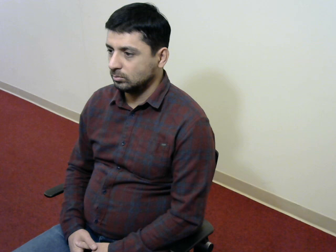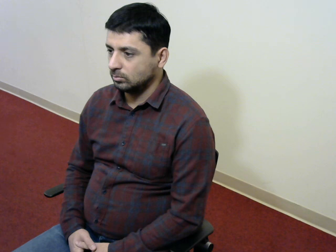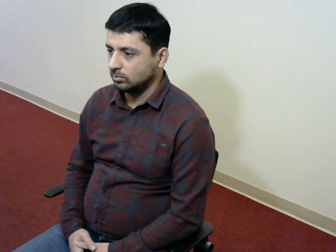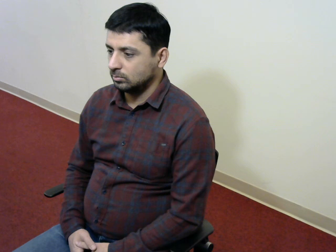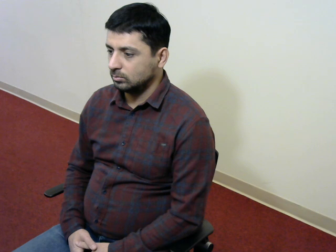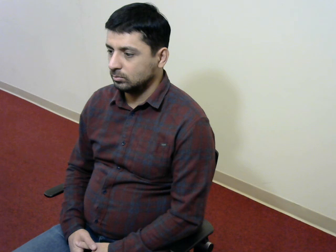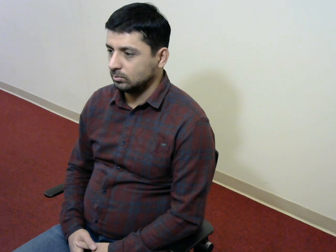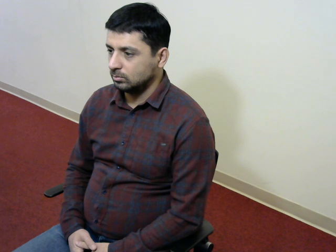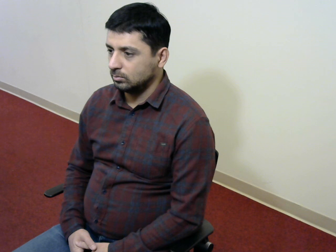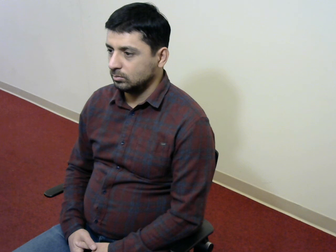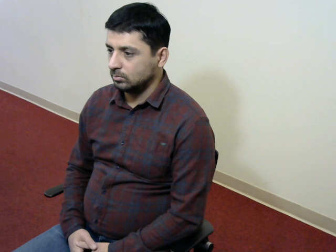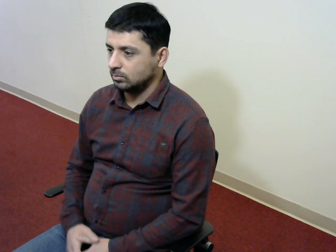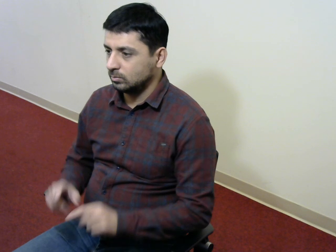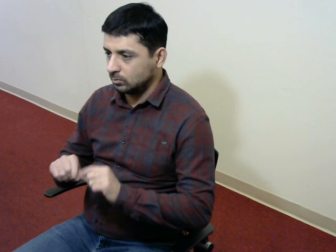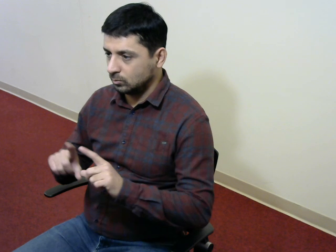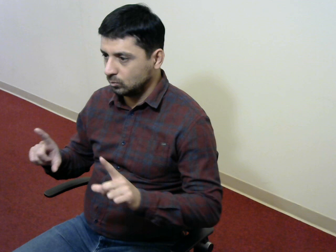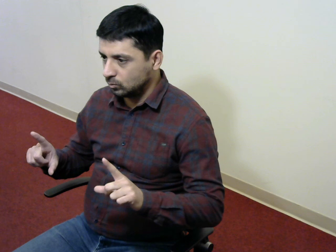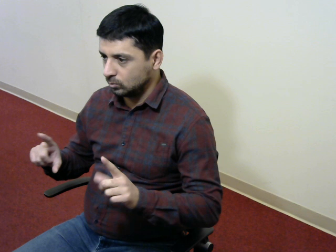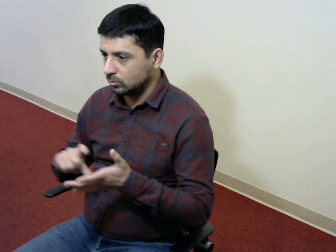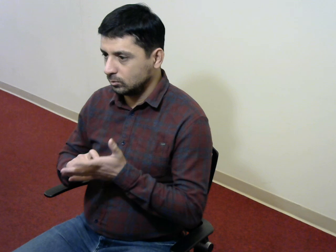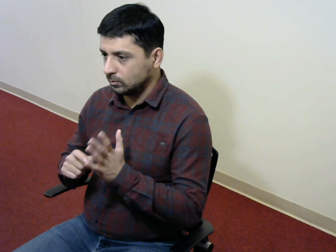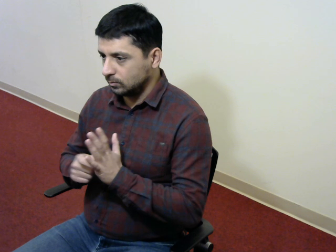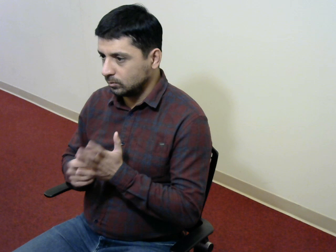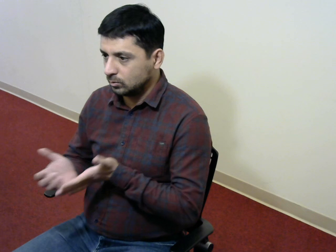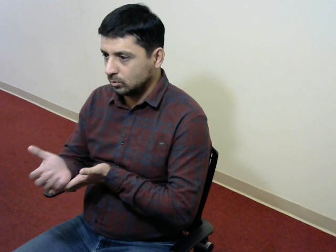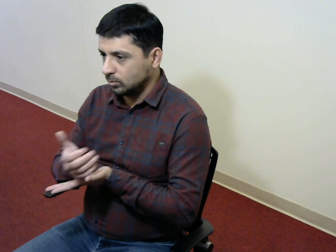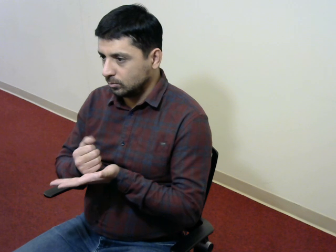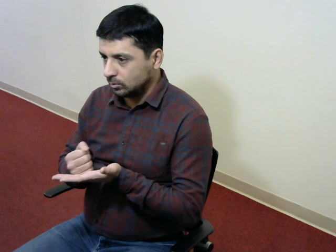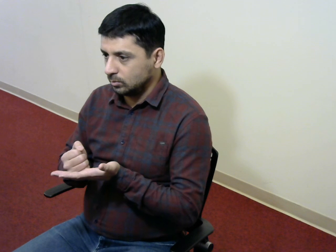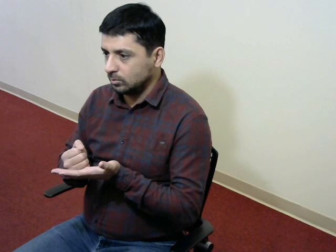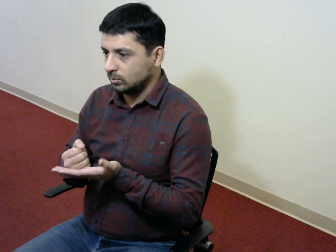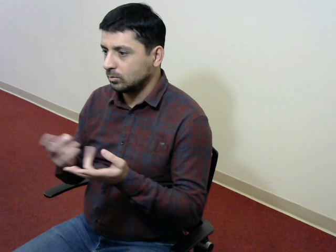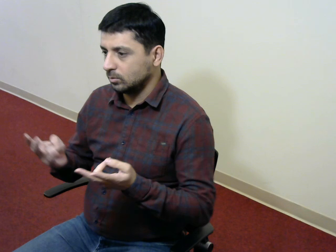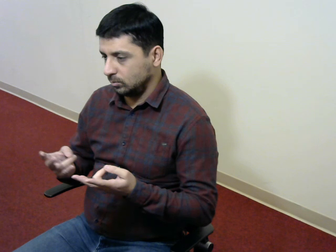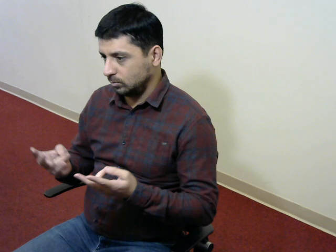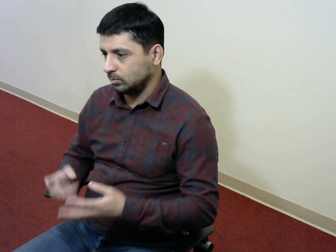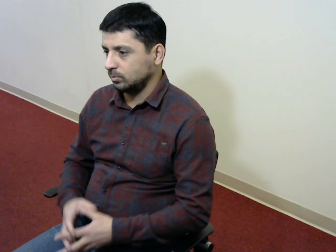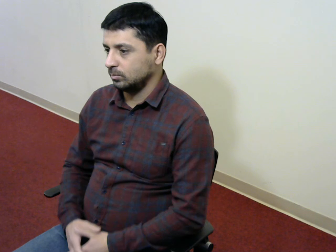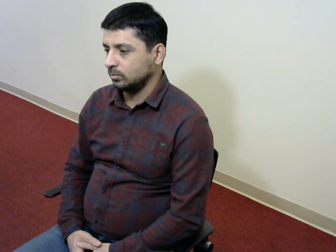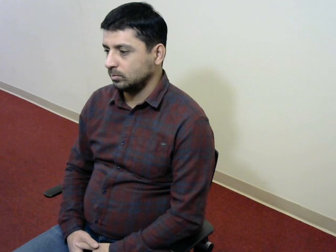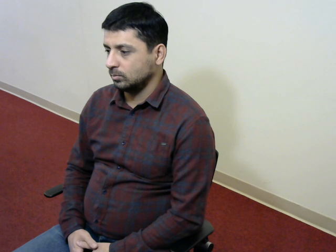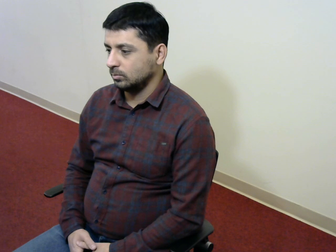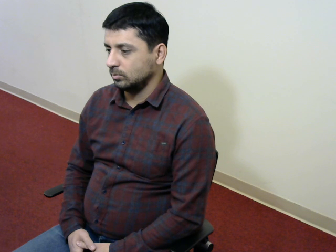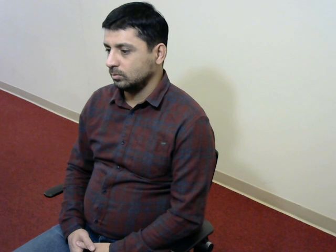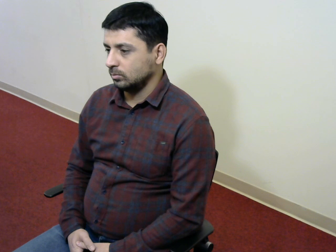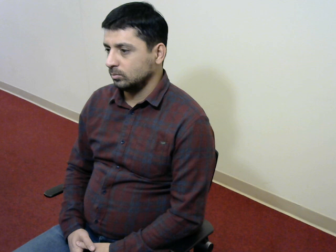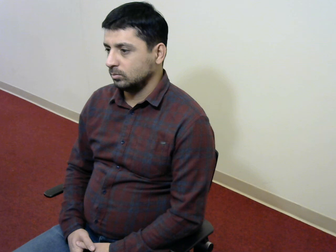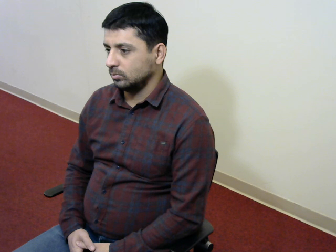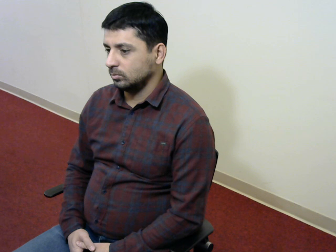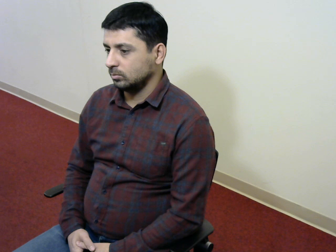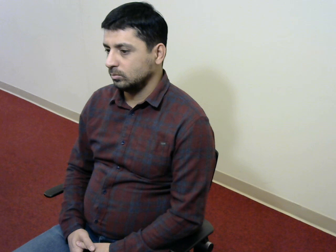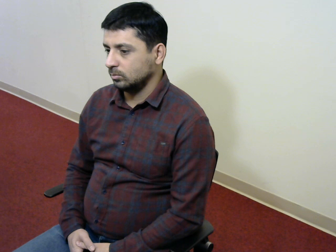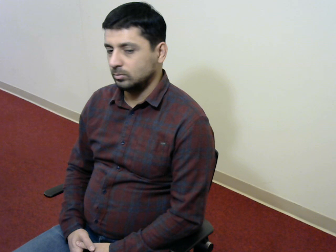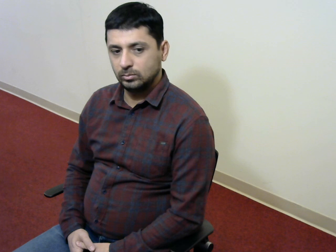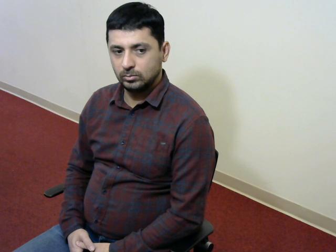Məktəbdə otaqları yığışdırmaq lazımdır